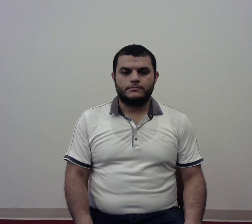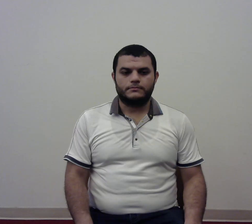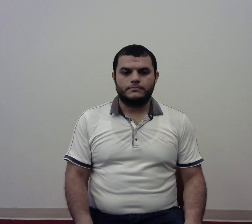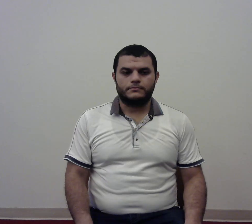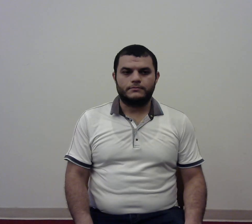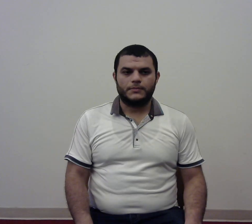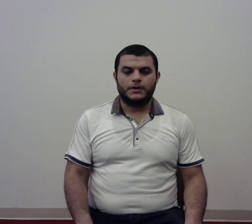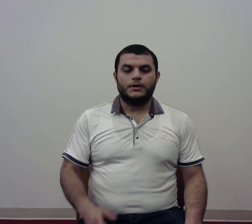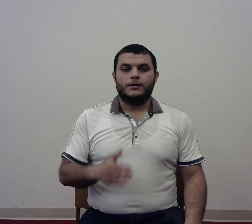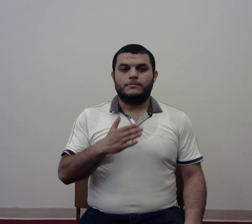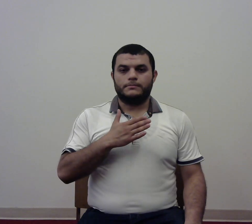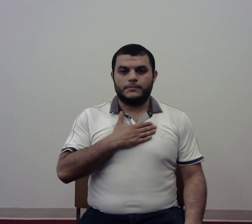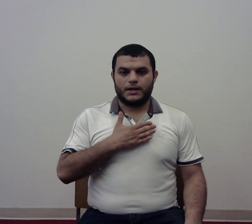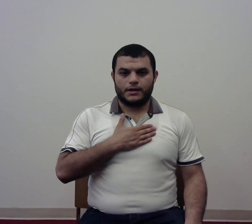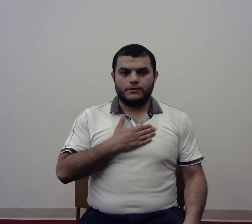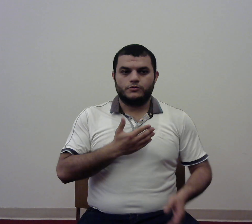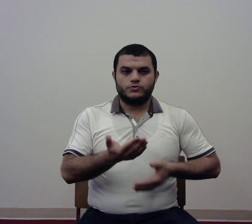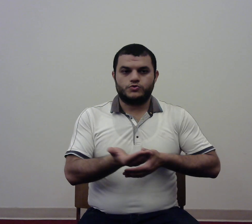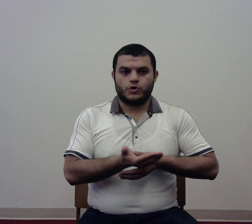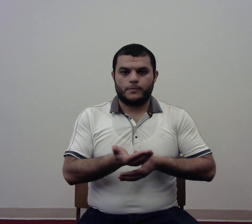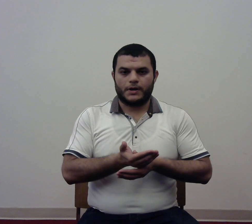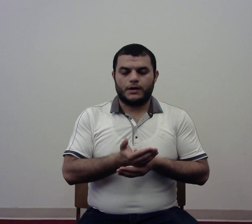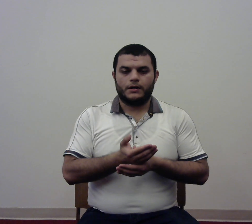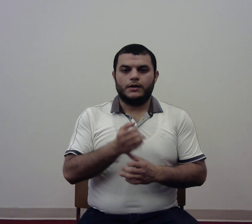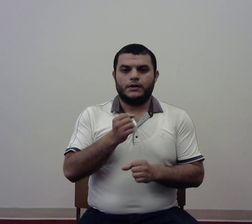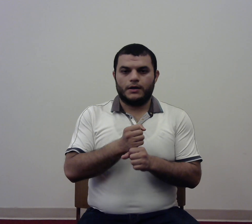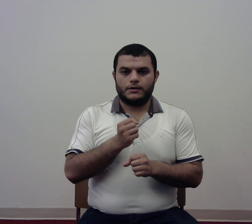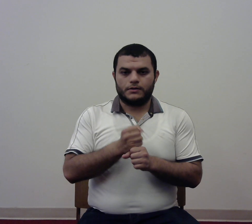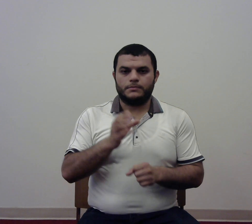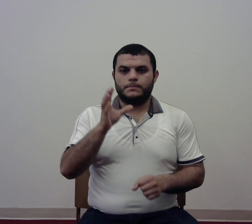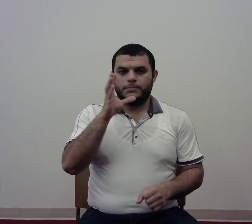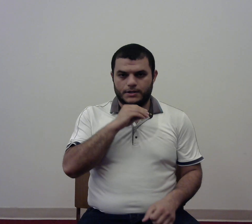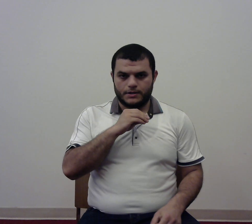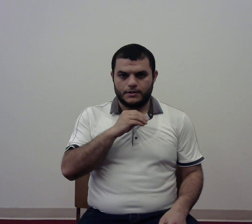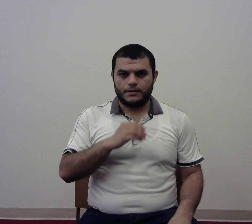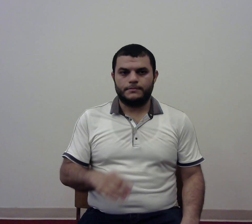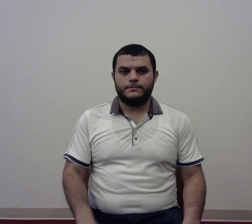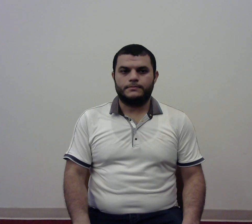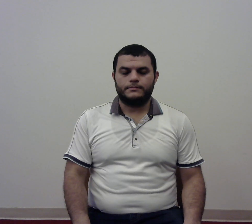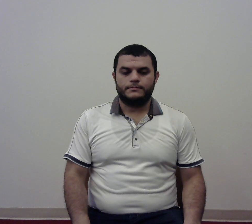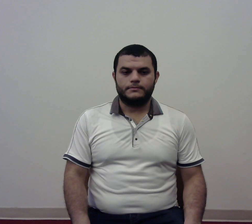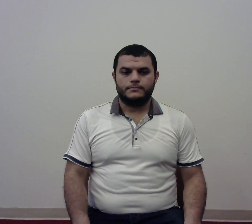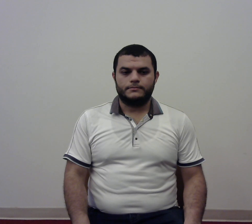Mənə kömək edə bilərsinizmi?